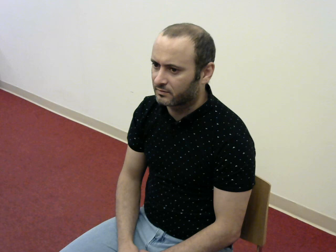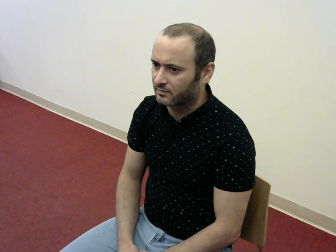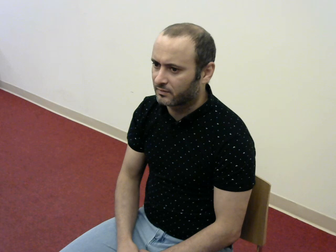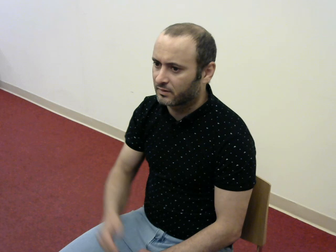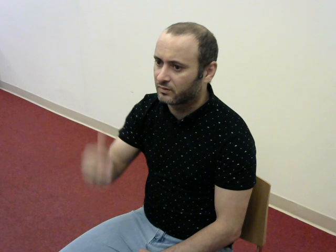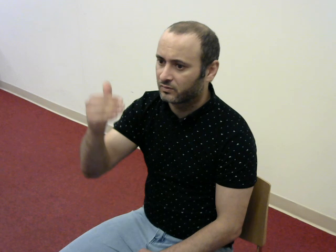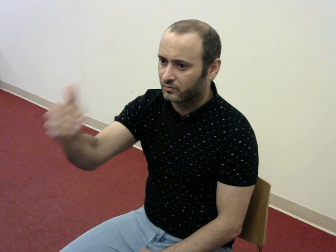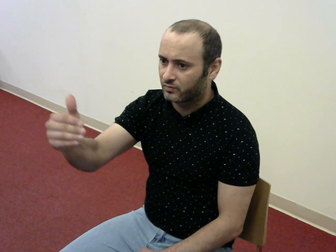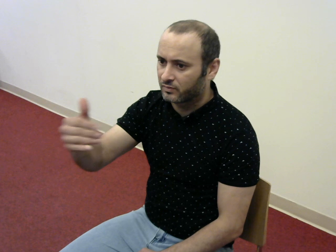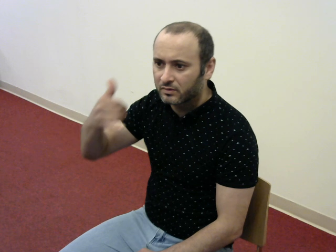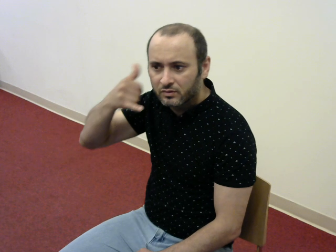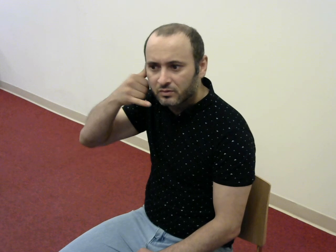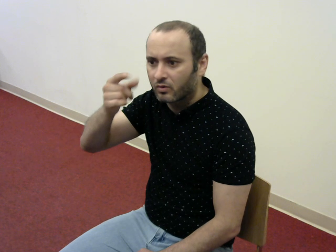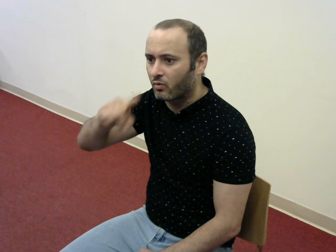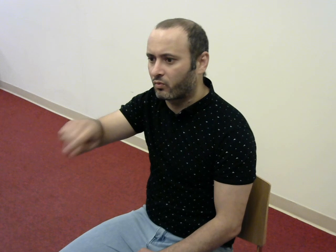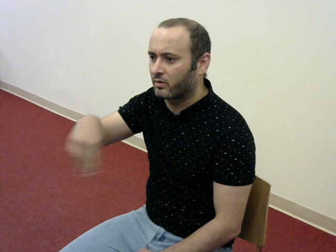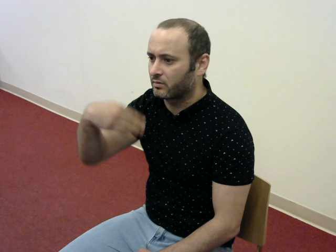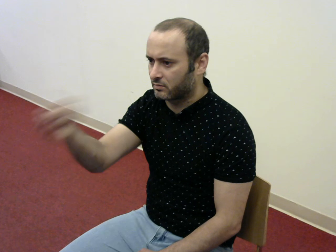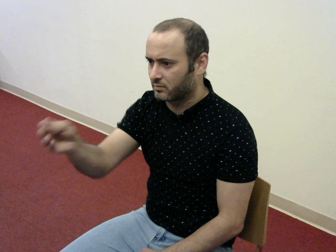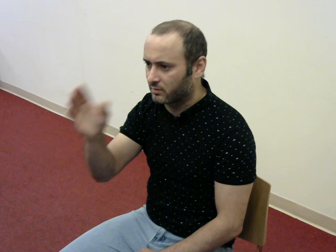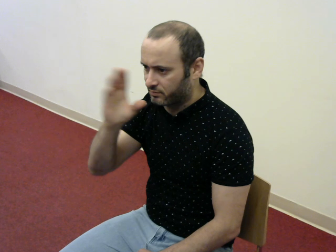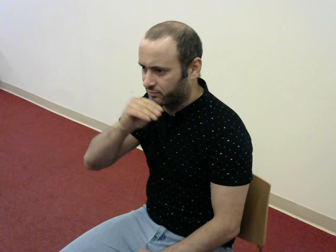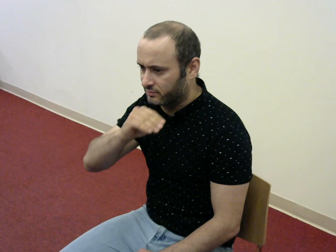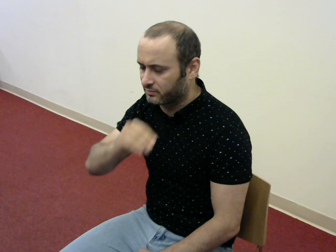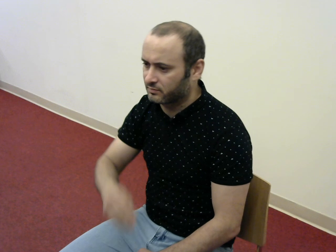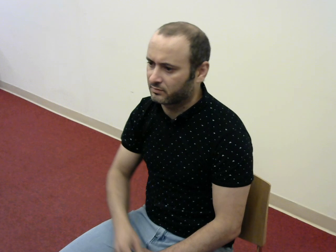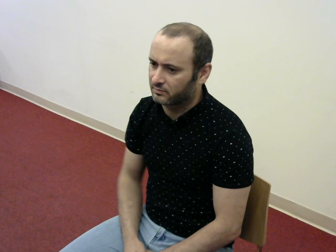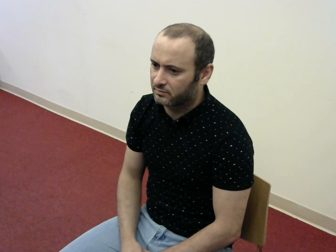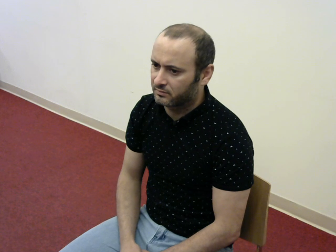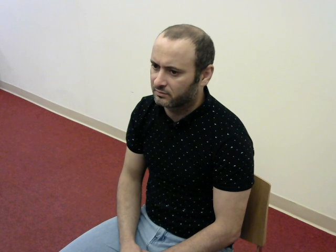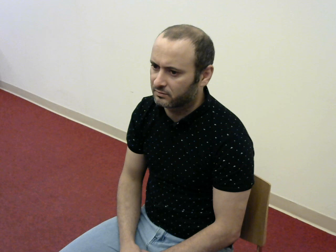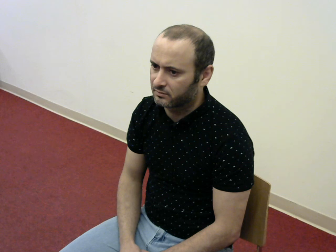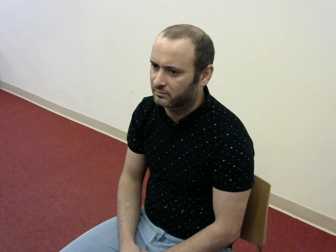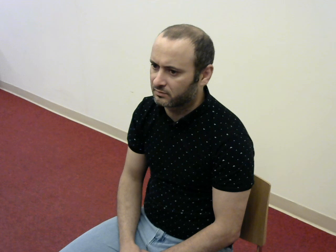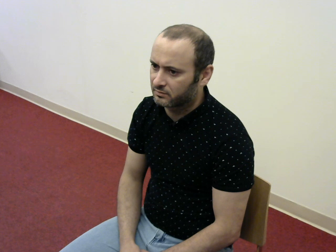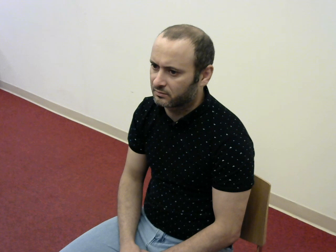Siz telefon nömrənizi verə bilərsinizmi?